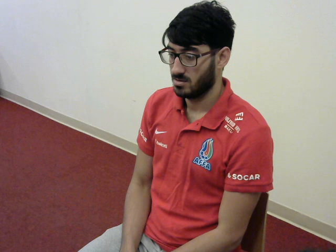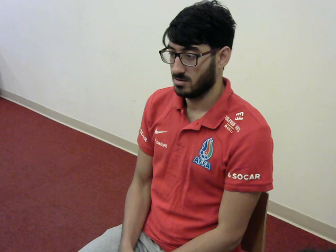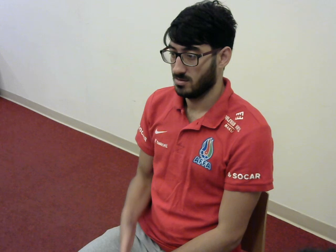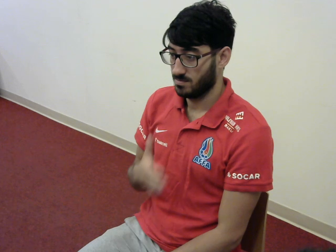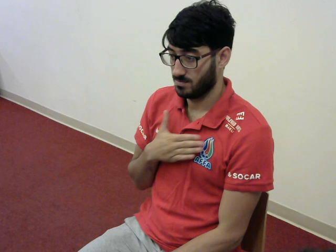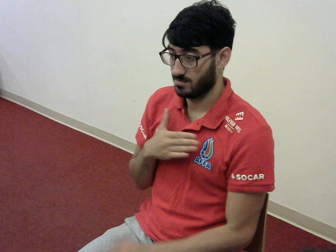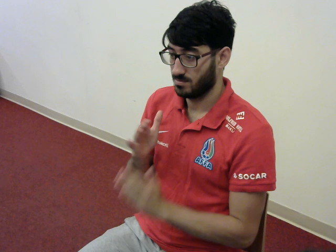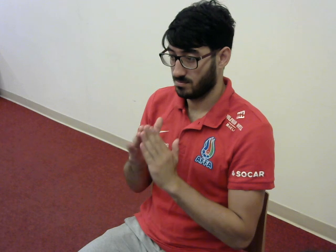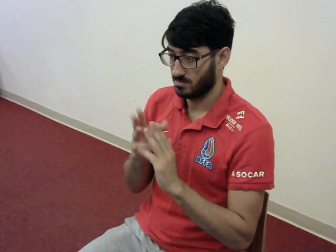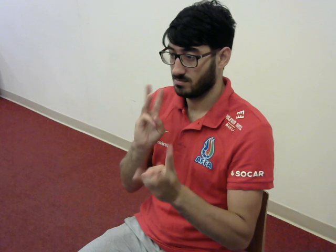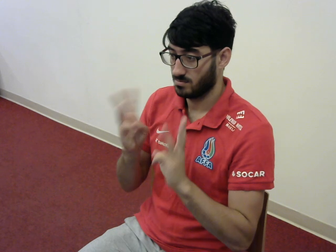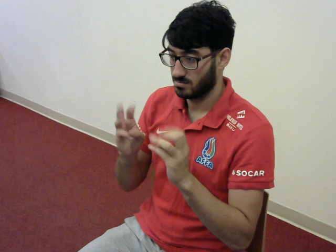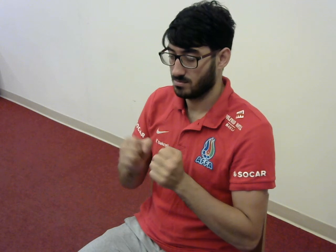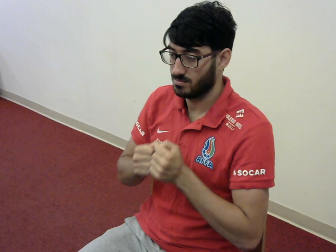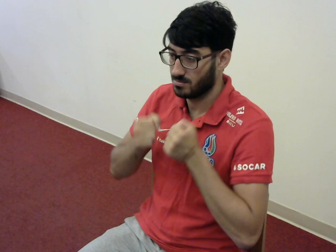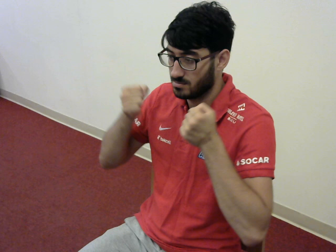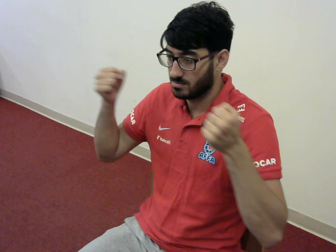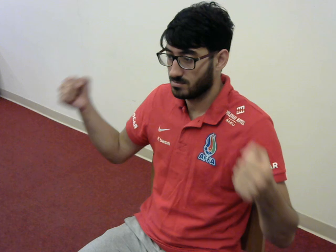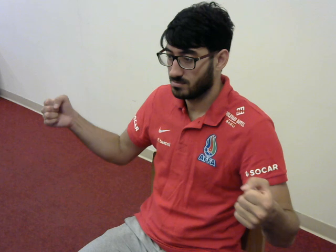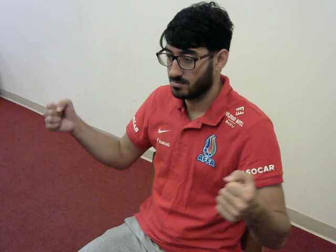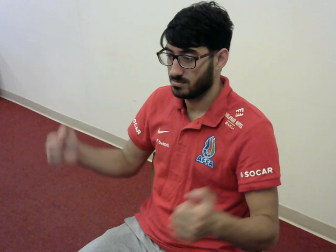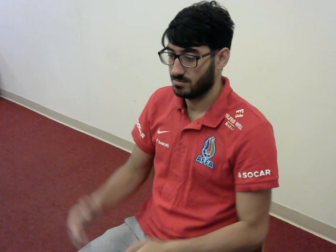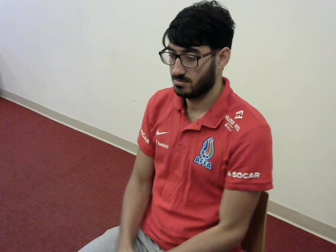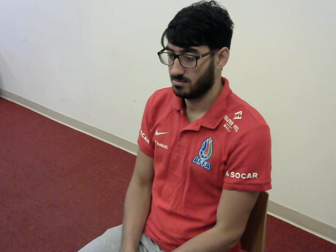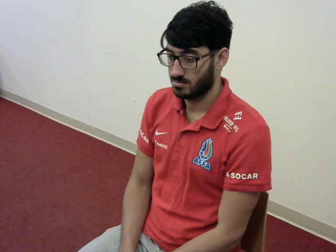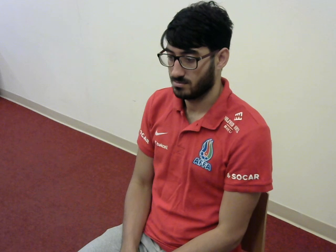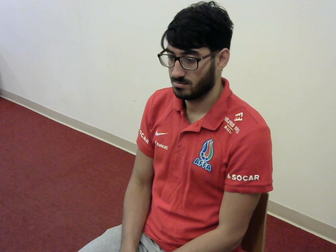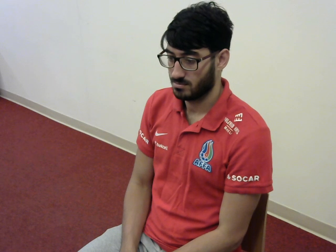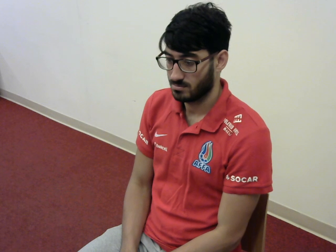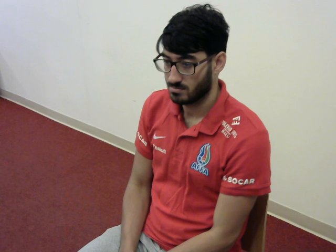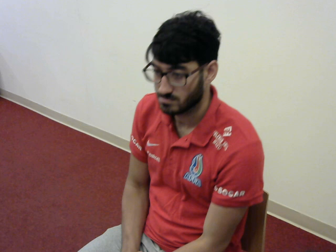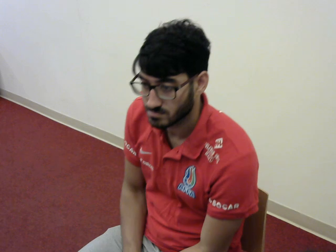Mənim evimin mətbəxi genişdir